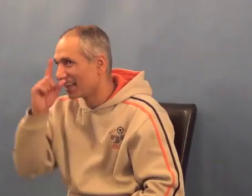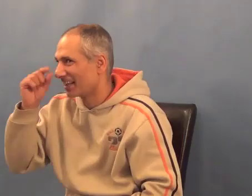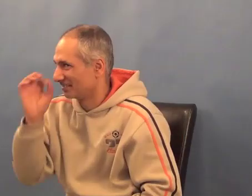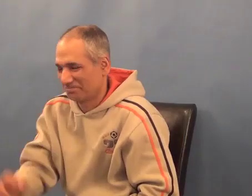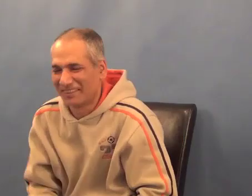Lipa, dobrze.